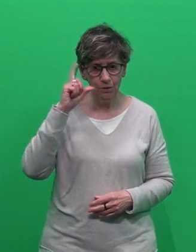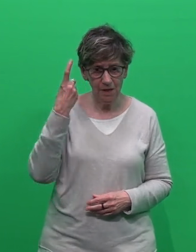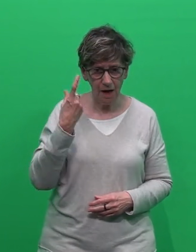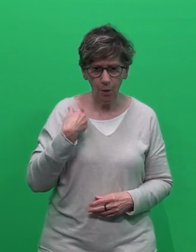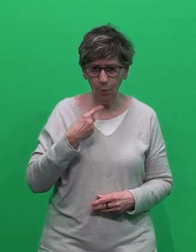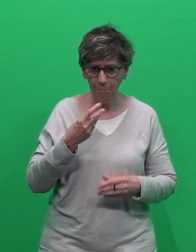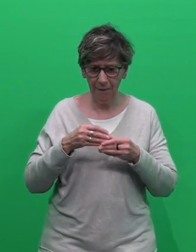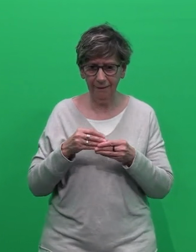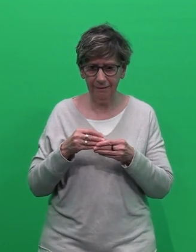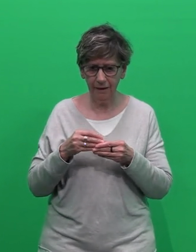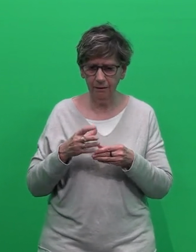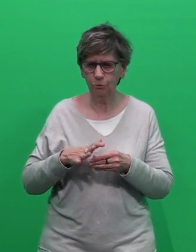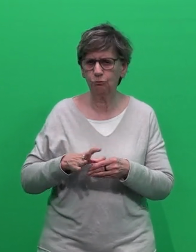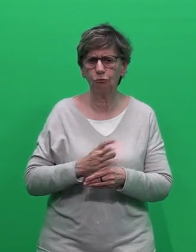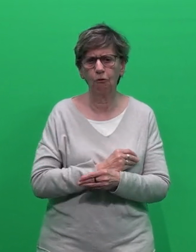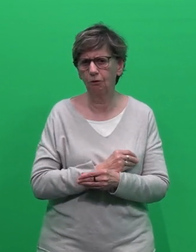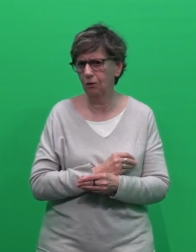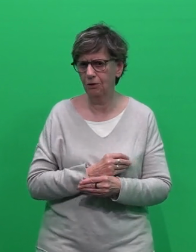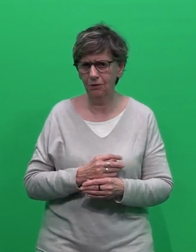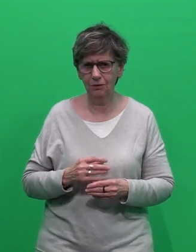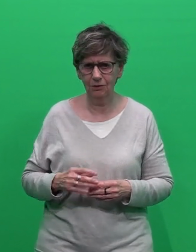En un dia gasto tot el paquet.